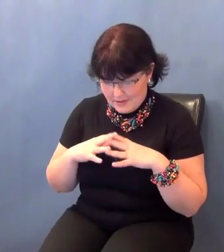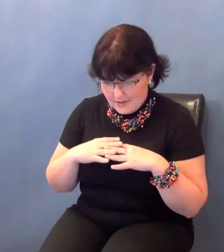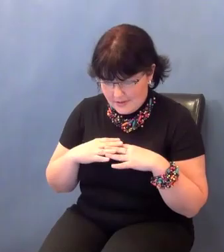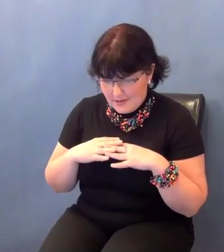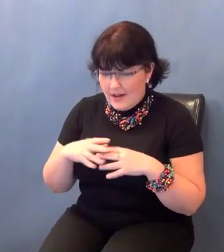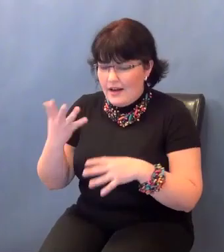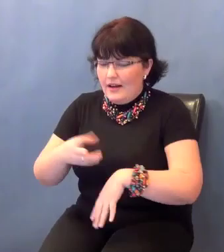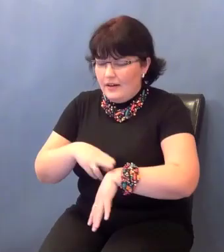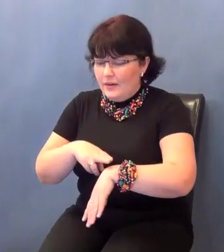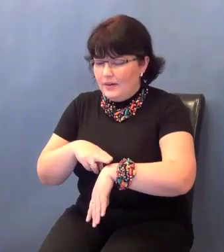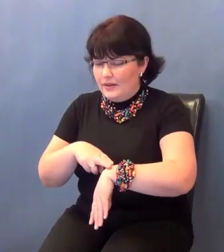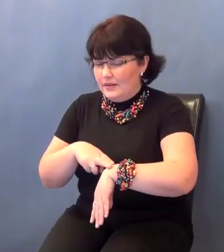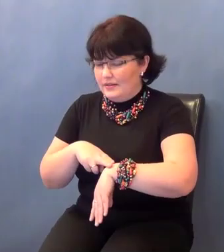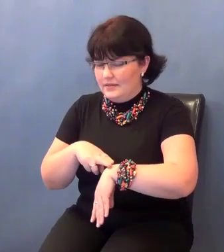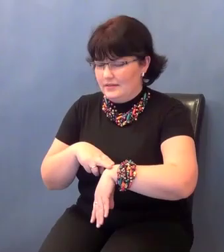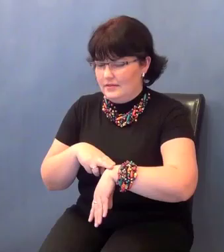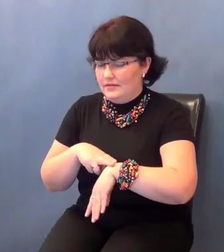O której?